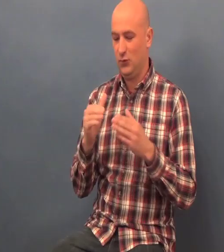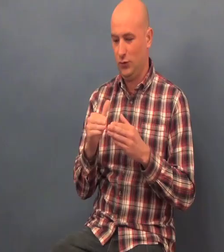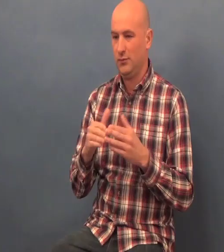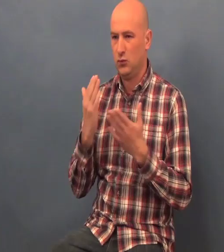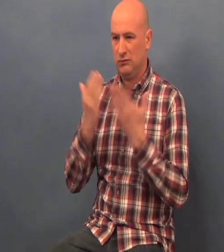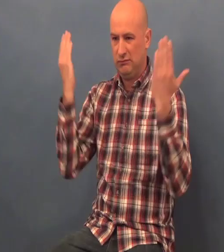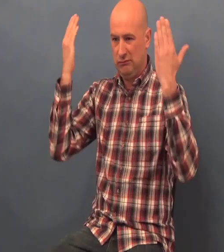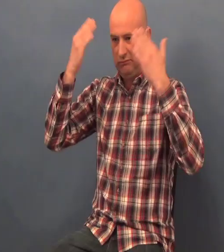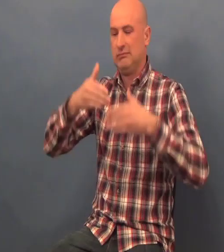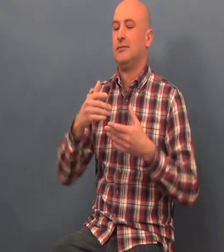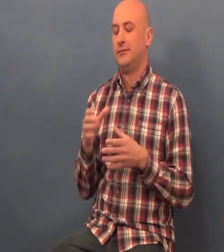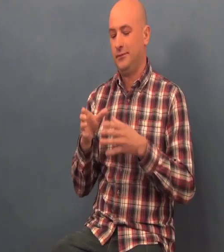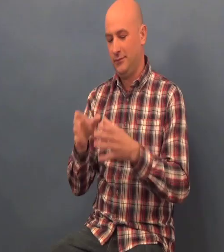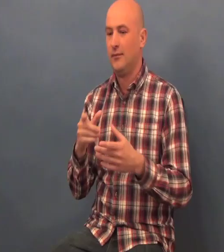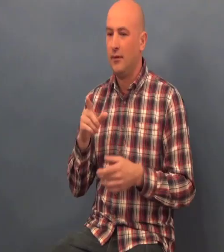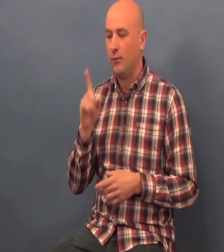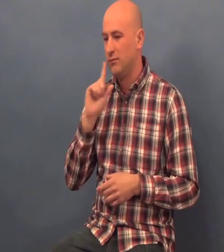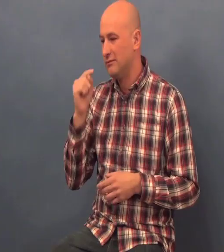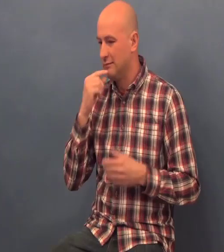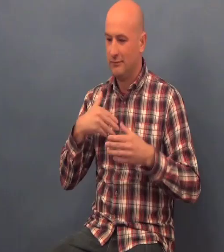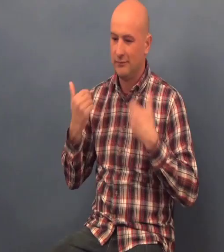Nadchodzi wieczór, chłopiec myje zęby, rozbiera się.